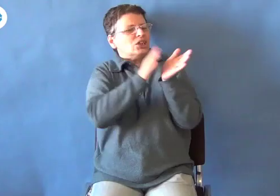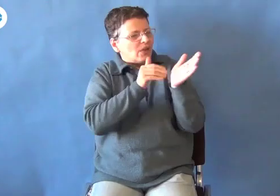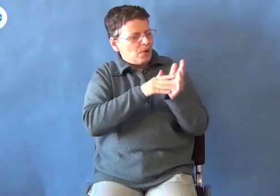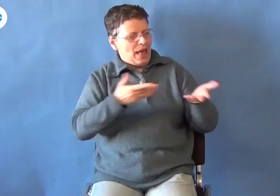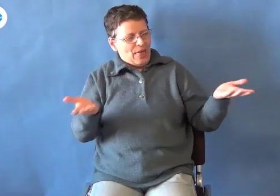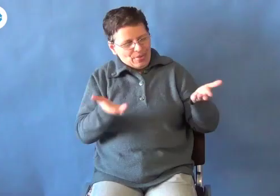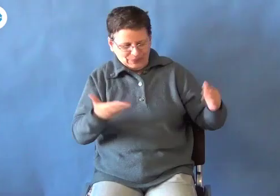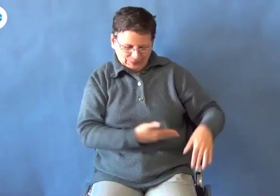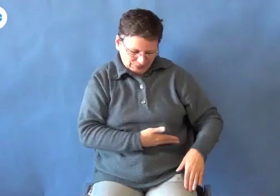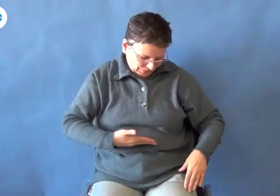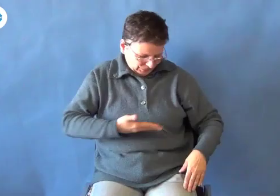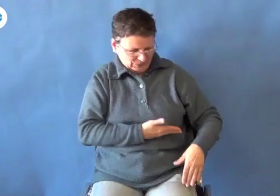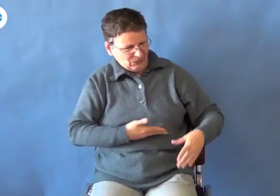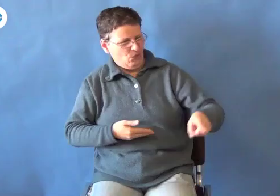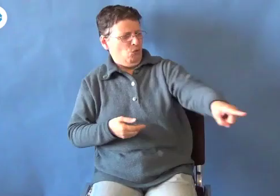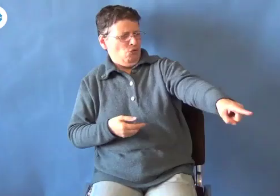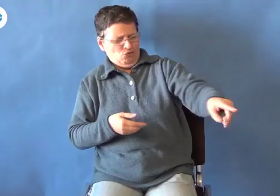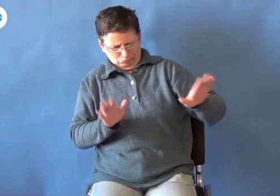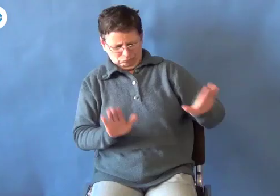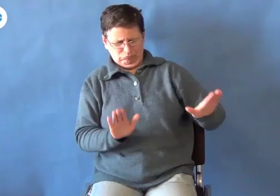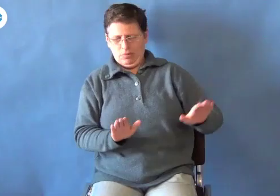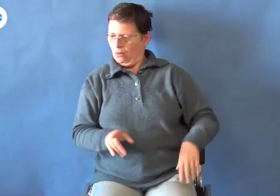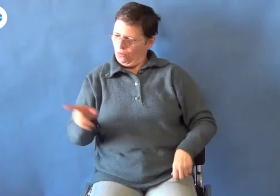W płytszej, do pasa, wolno.